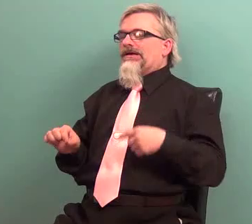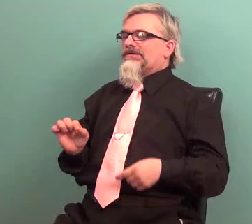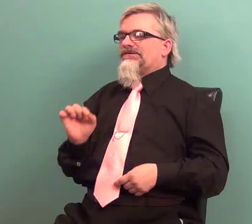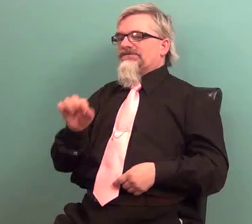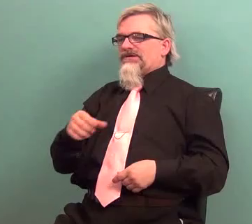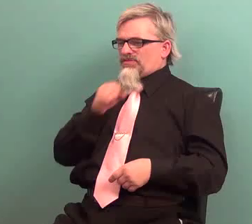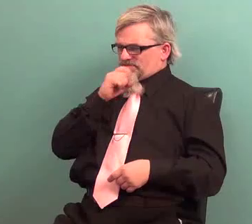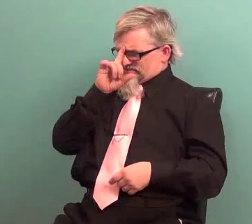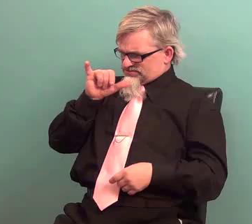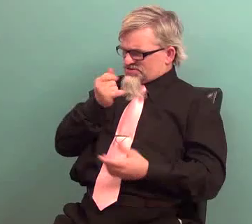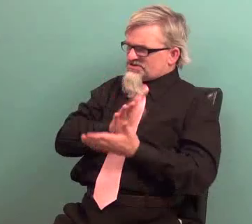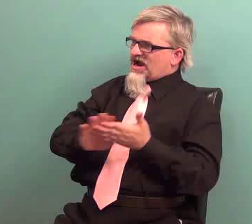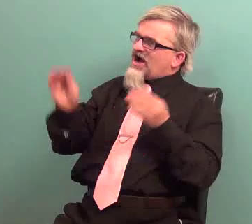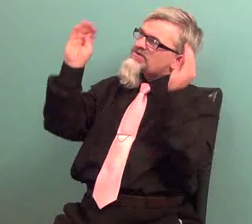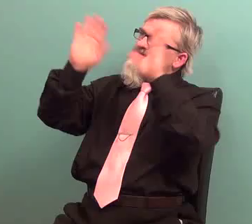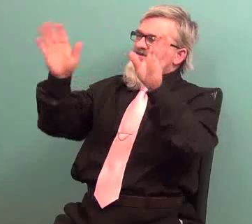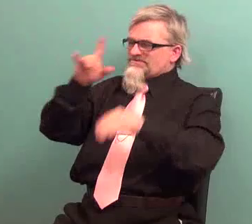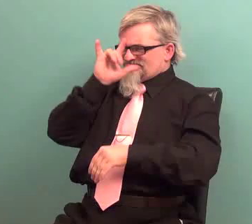Babcia się zastanawia dlaczego naprawił jej okno za darmo.